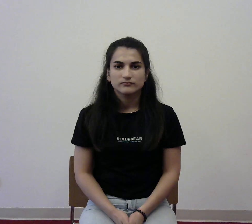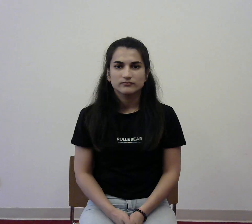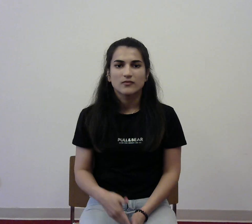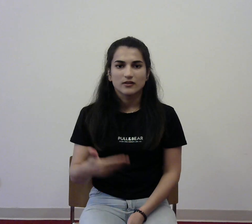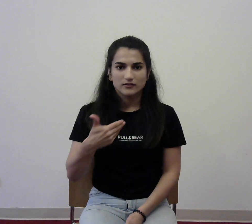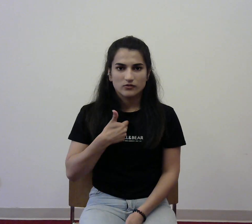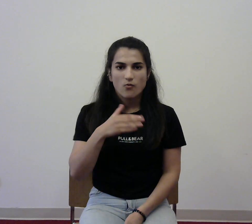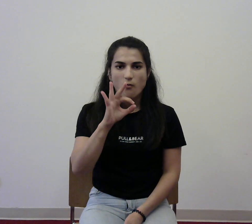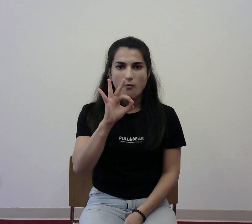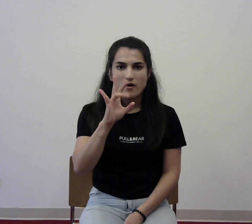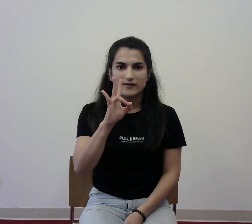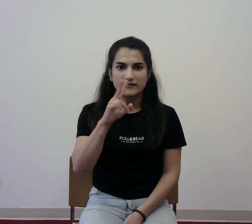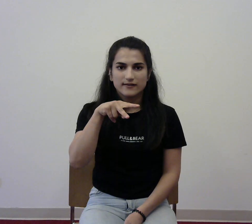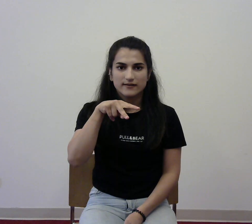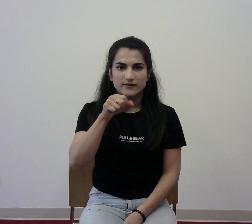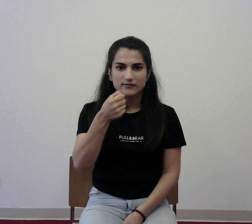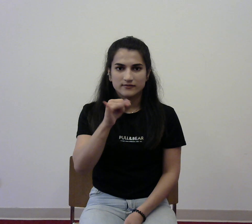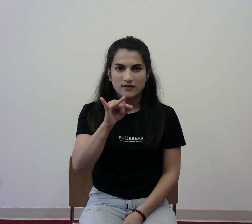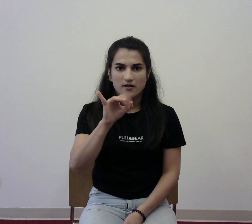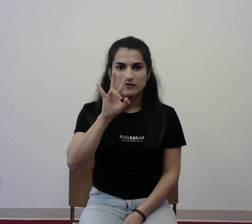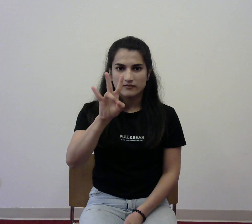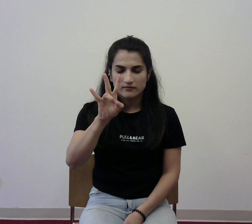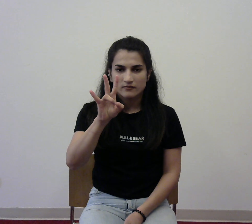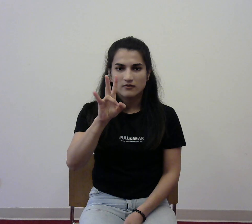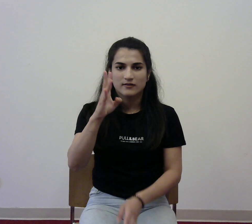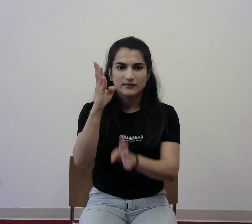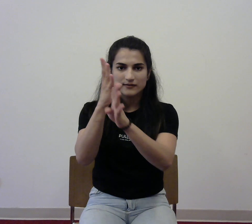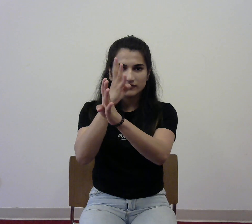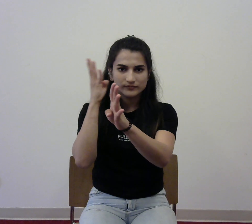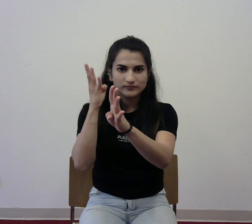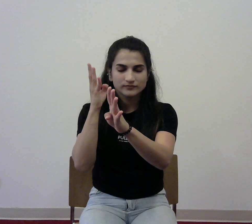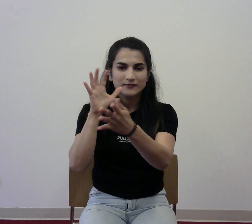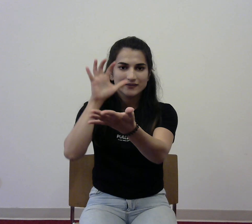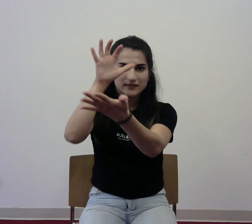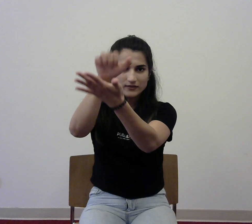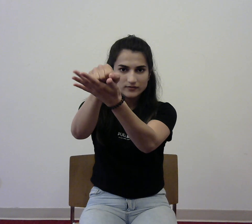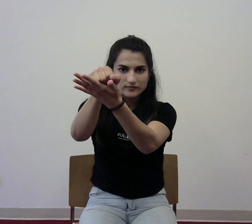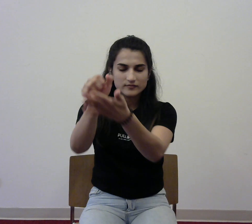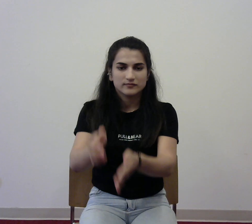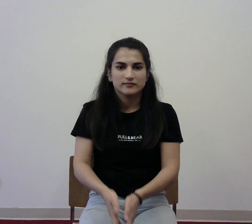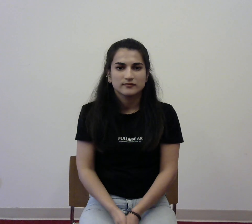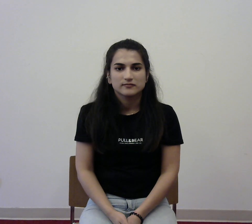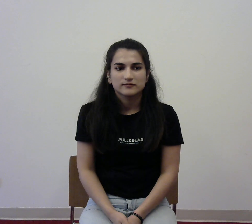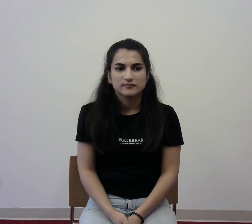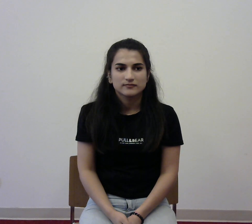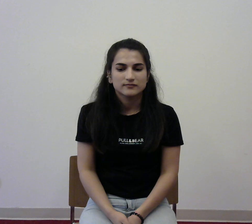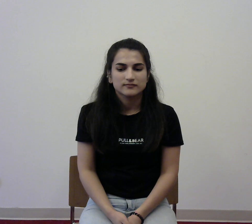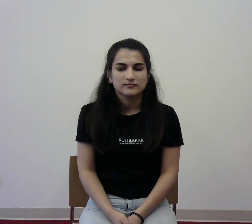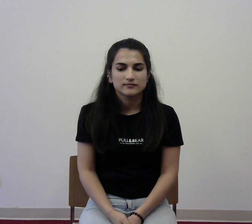Mən onlayn növbə götürmüşəm